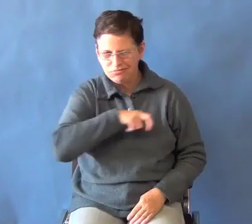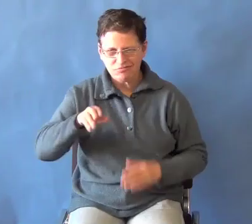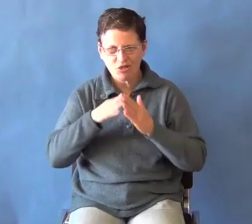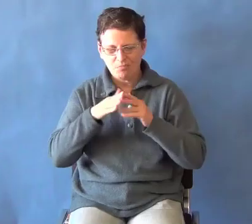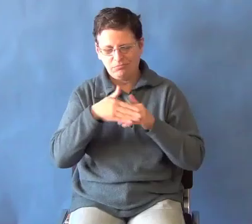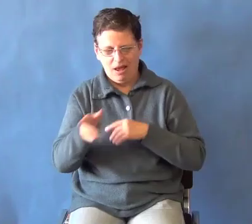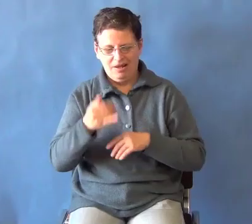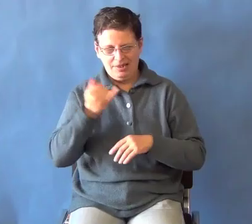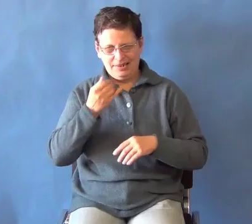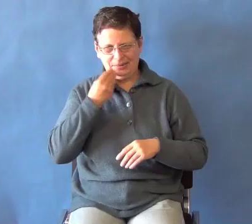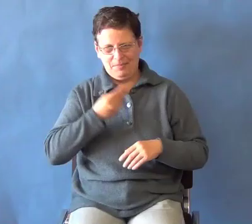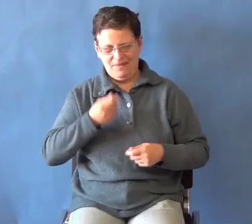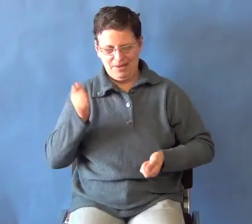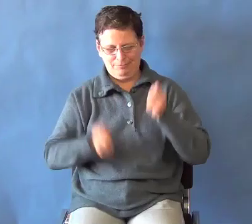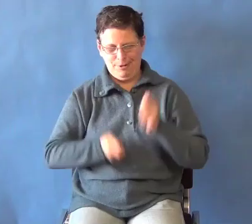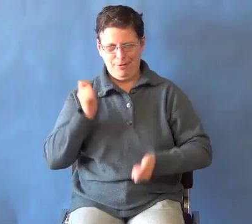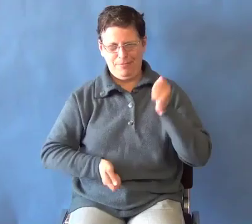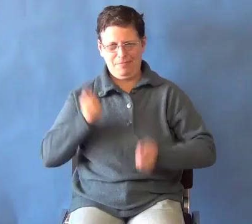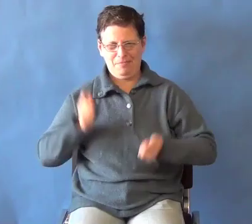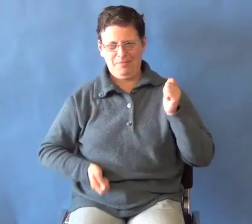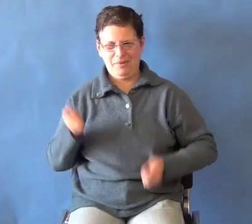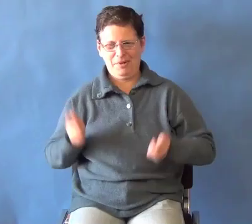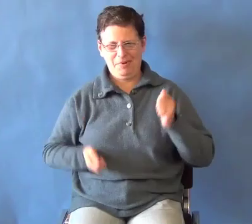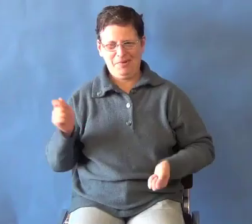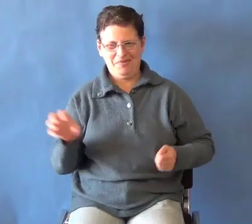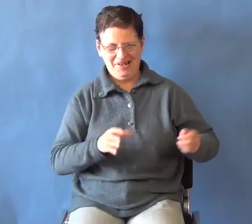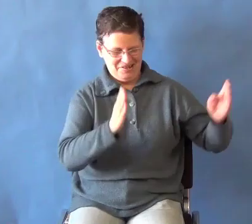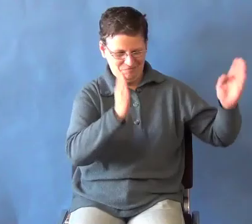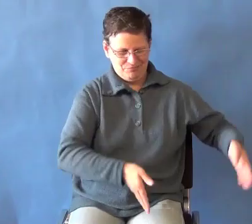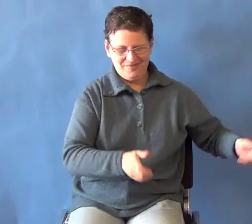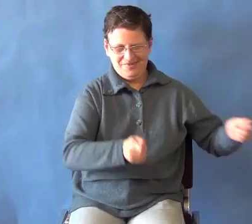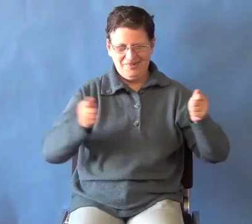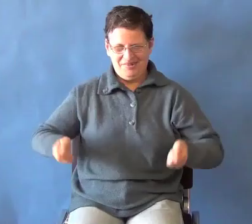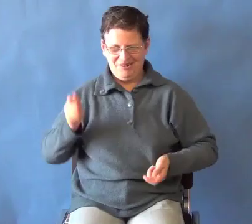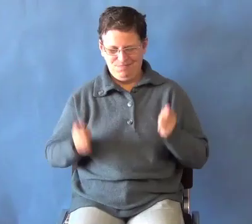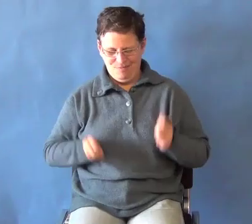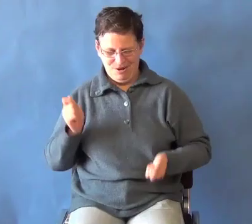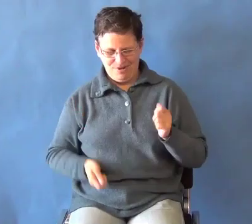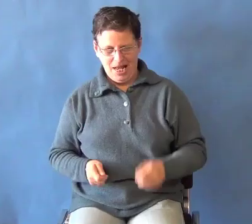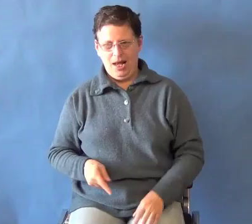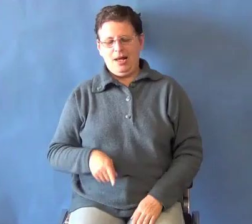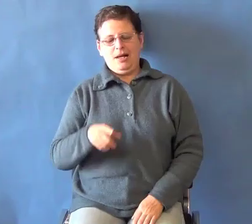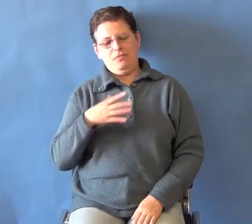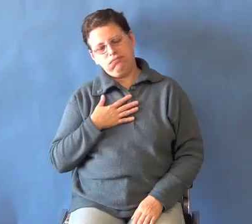Wchodzi szybko do domu, otwiera drzwi i widzi dziecko grające pałeczkami na kawałku płotu jak na cymbałkach.